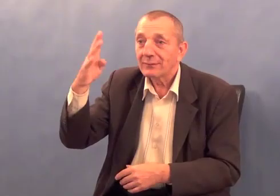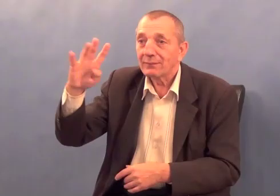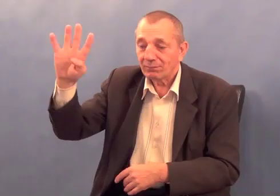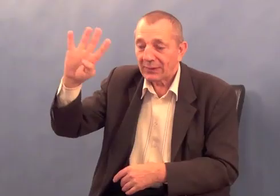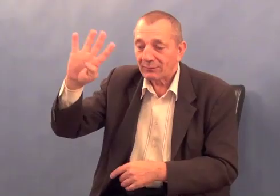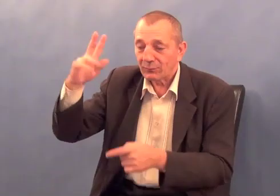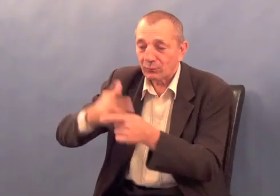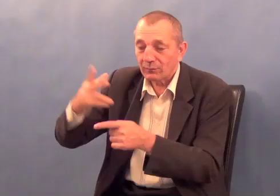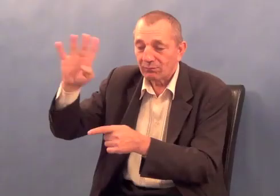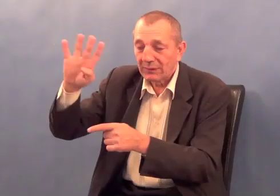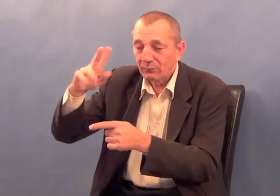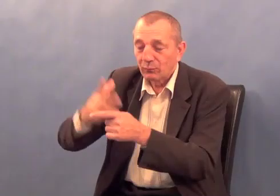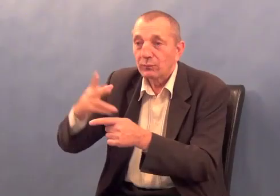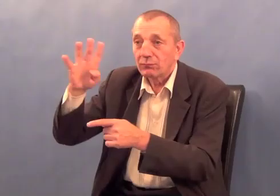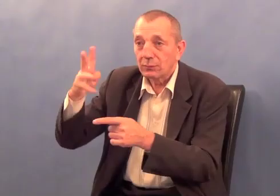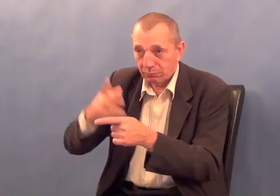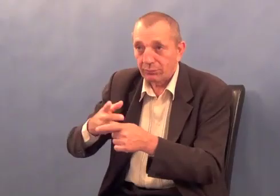Czwarta trzydzieści, czwarta trzydzieści.